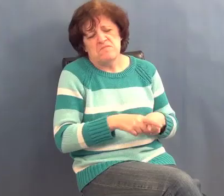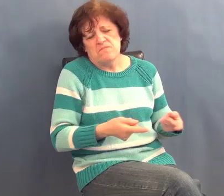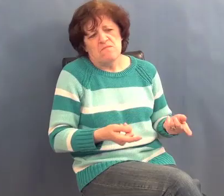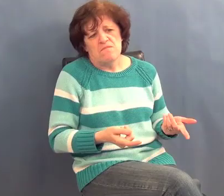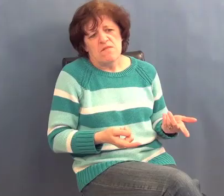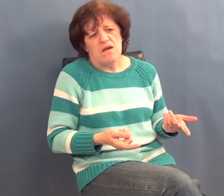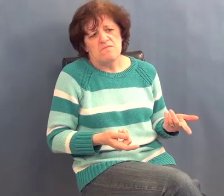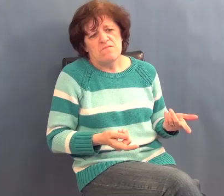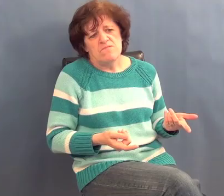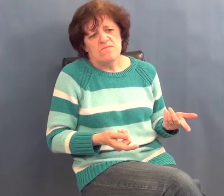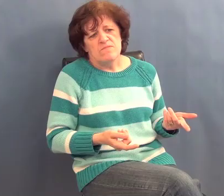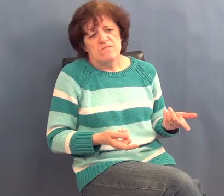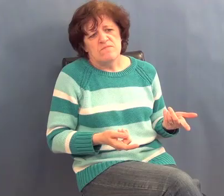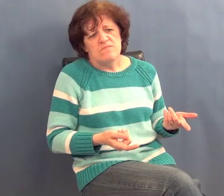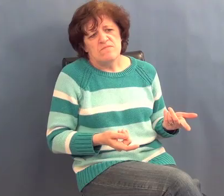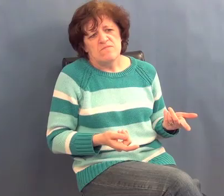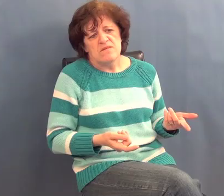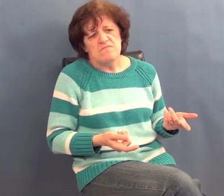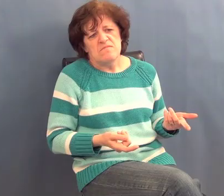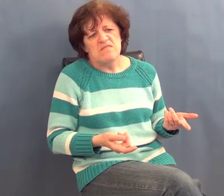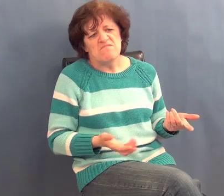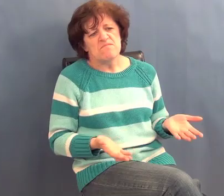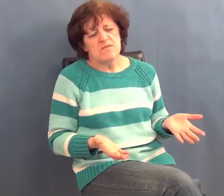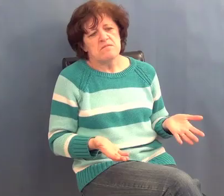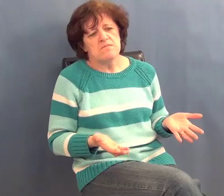Tak samo.